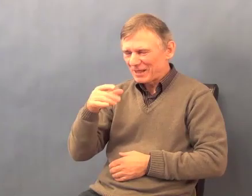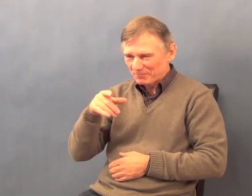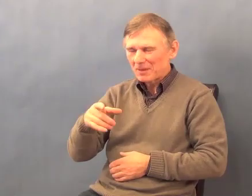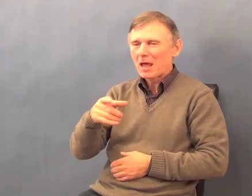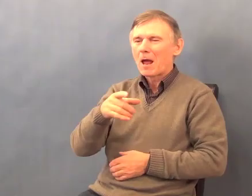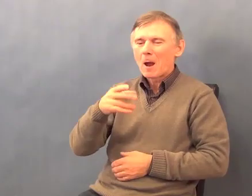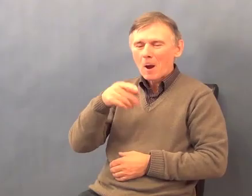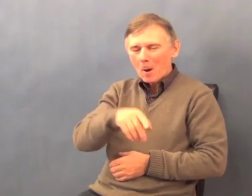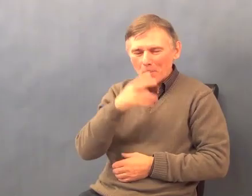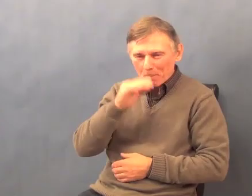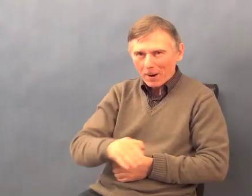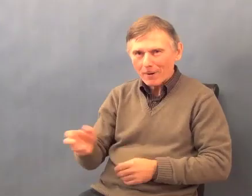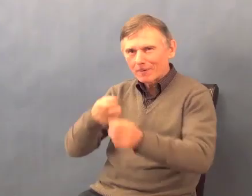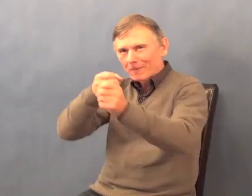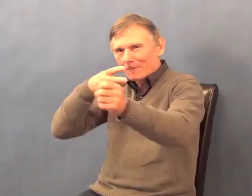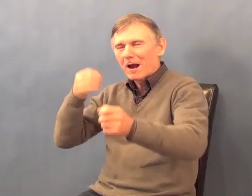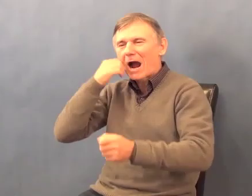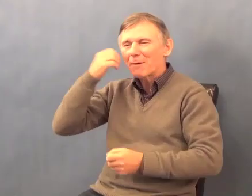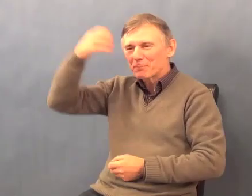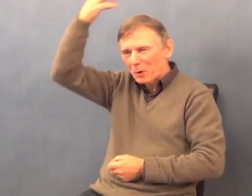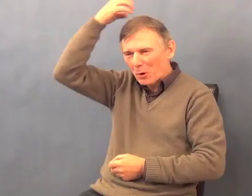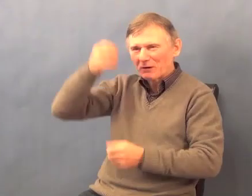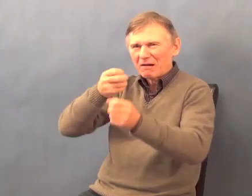Smarkacz strzela z łuku prosto w jabłko, które jest na głowie misia.